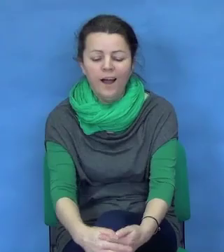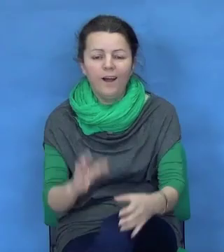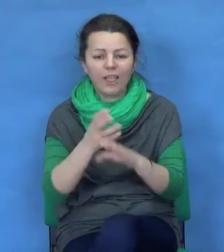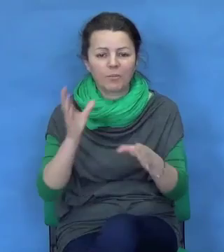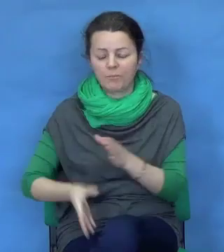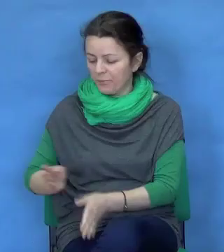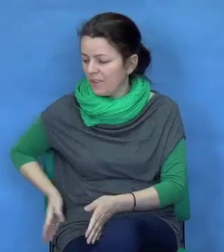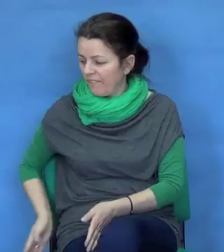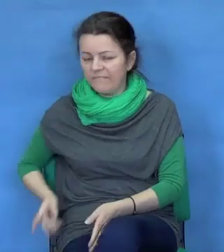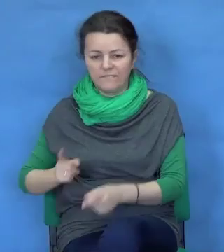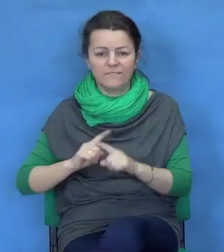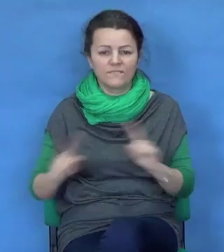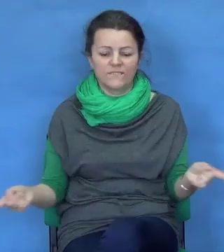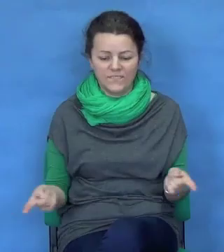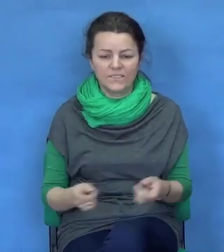Nie wolno piłować i kraść w autobusie.